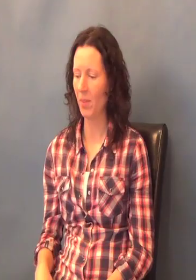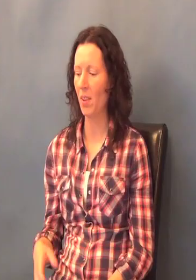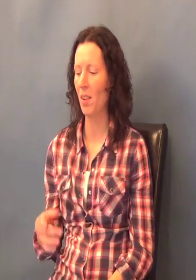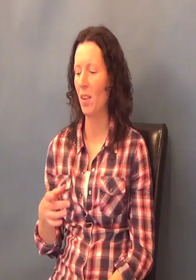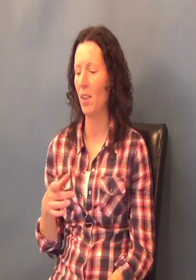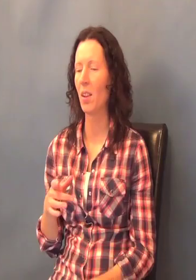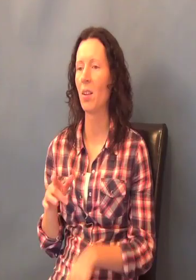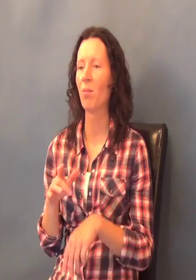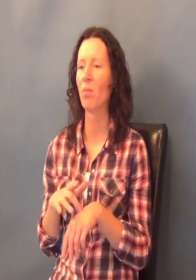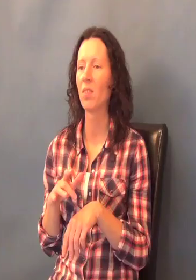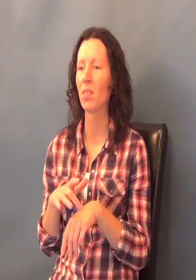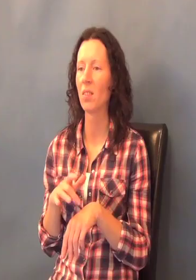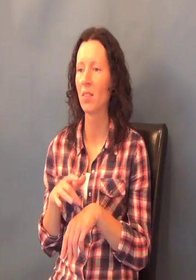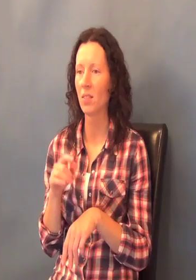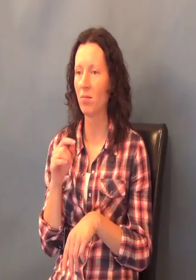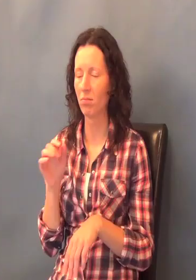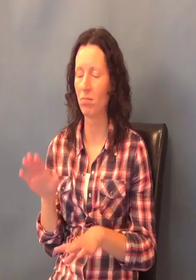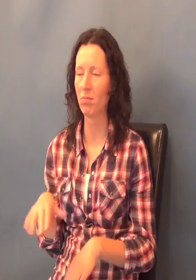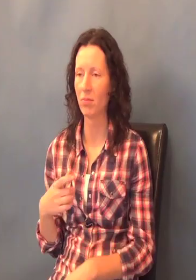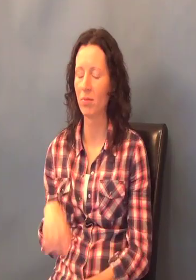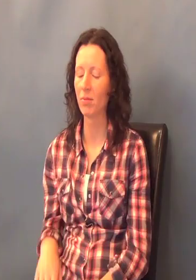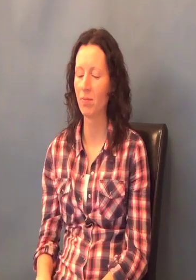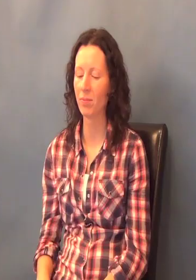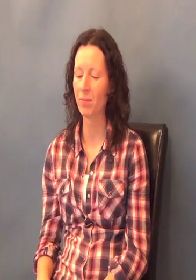Wynik... tak, zostaję na wsi.